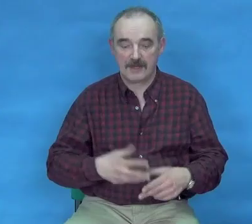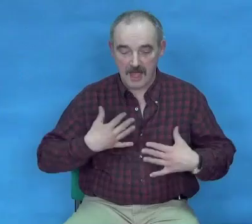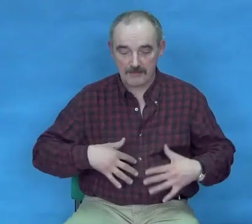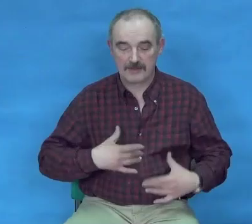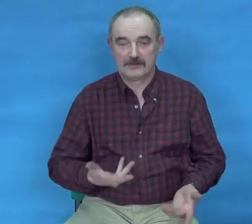Jest ubrany.